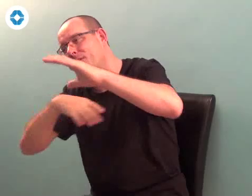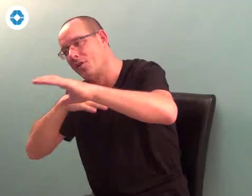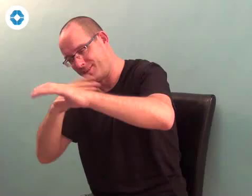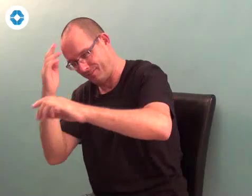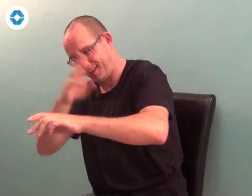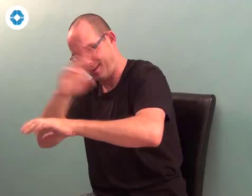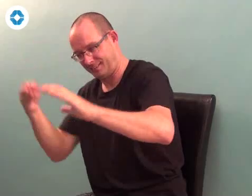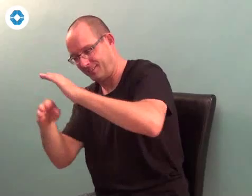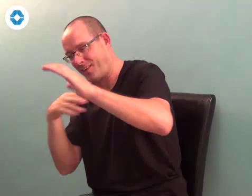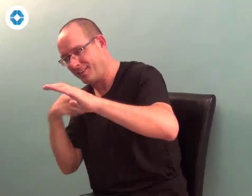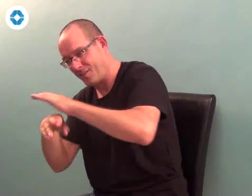Wiesz, każde spróchniałe drzewo jest w środku puste.